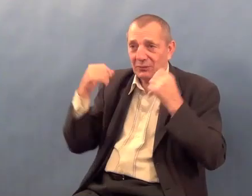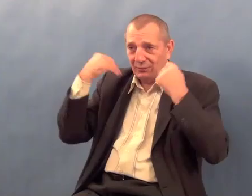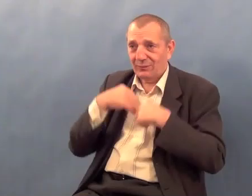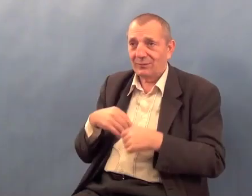Zimno.